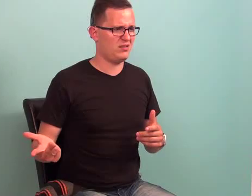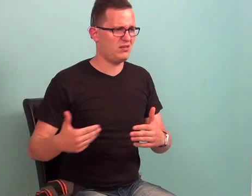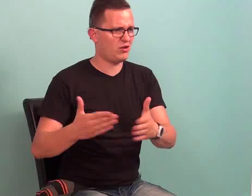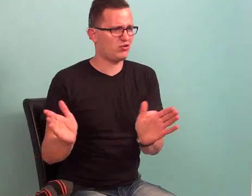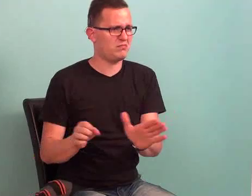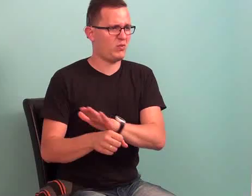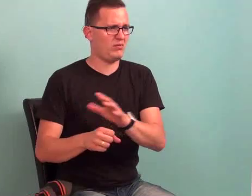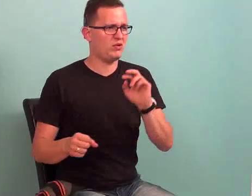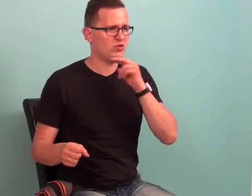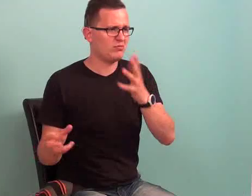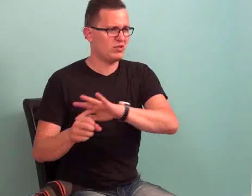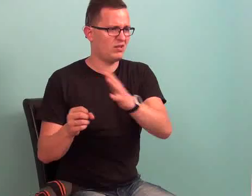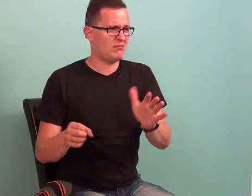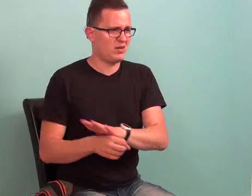Gdzie jest pełny kosz z gruszkami?